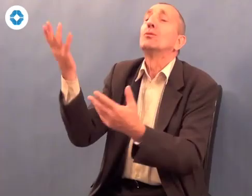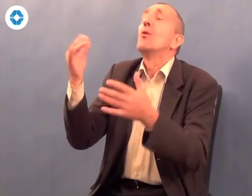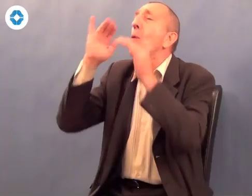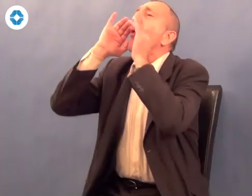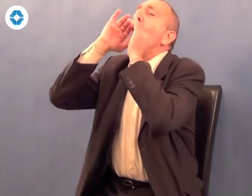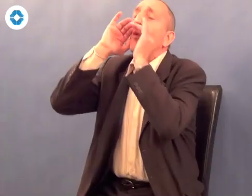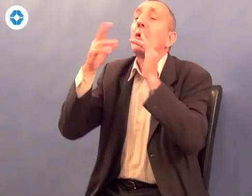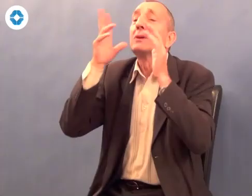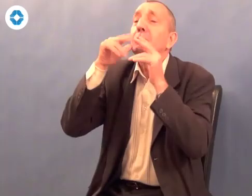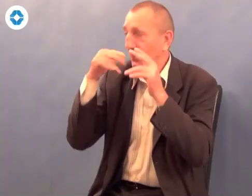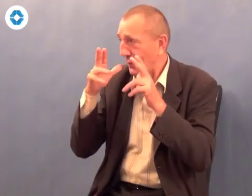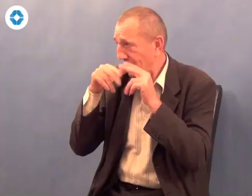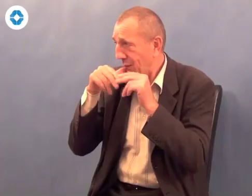Woła, że żaba, żaba tak?